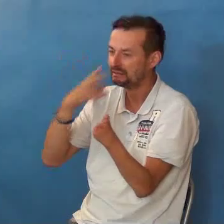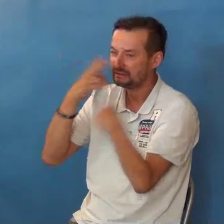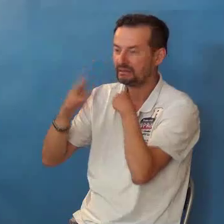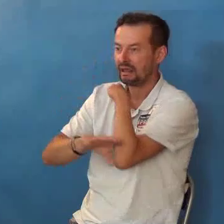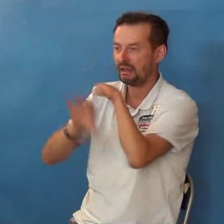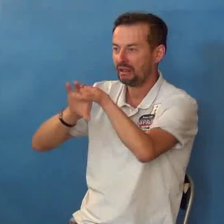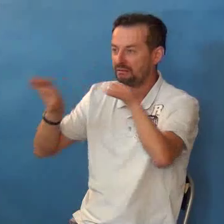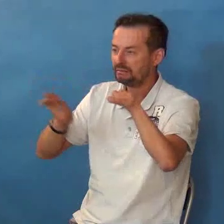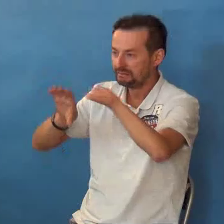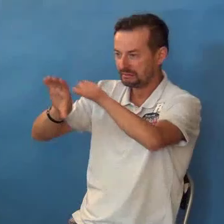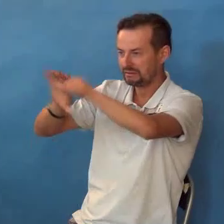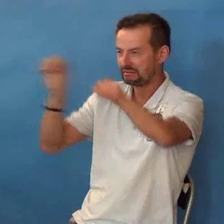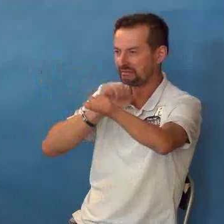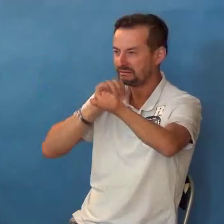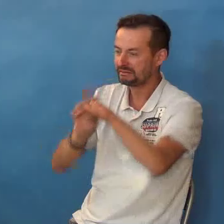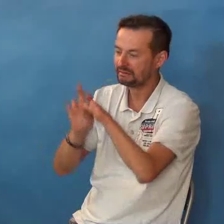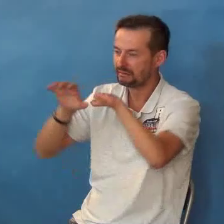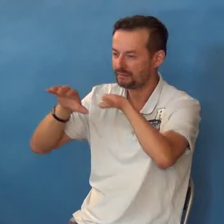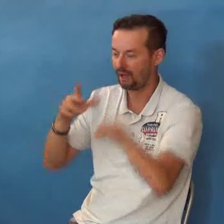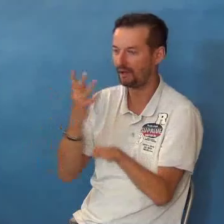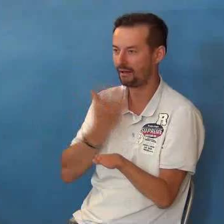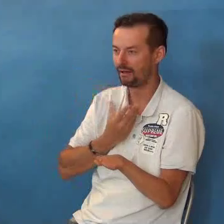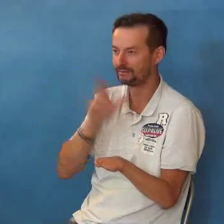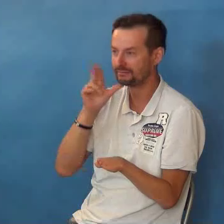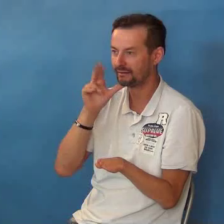Zaglądają za starą kłodę i na całe szczęście znajdują żaby.